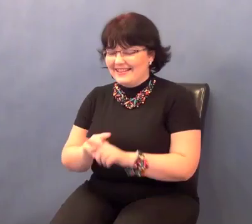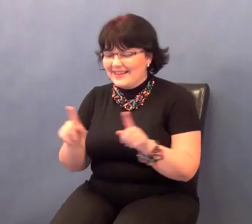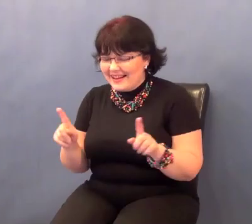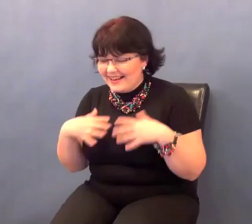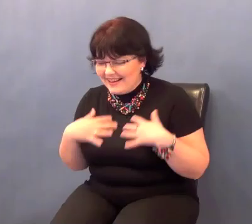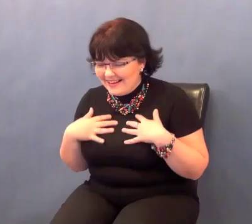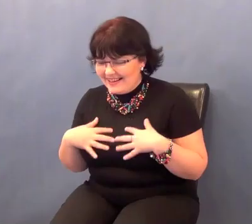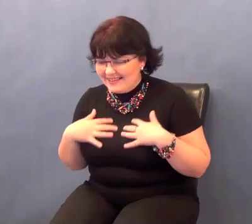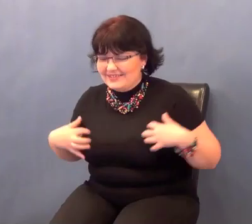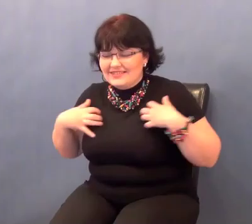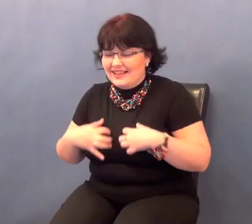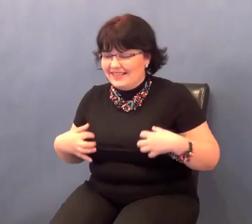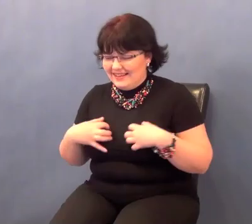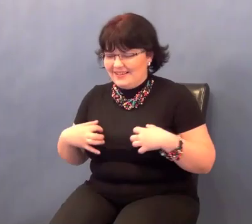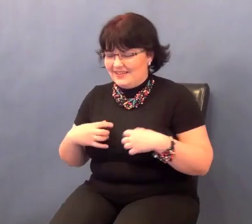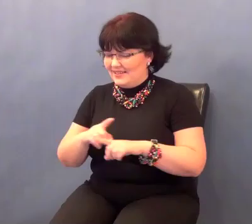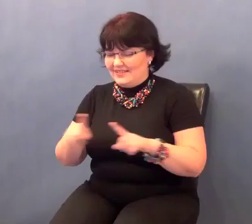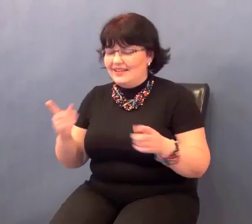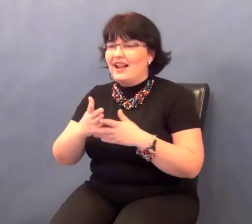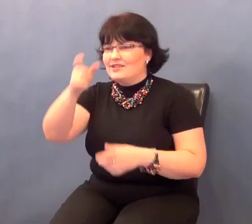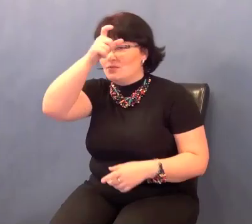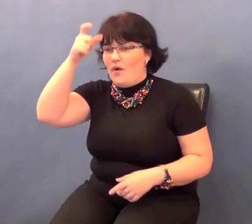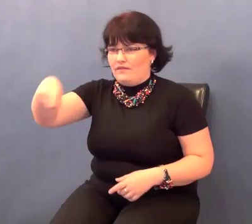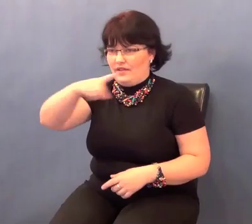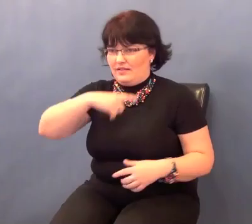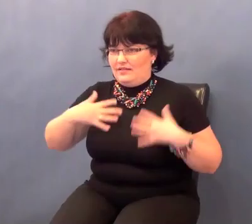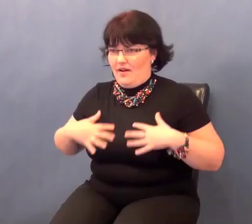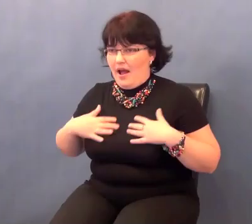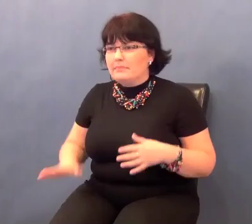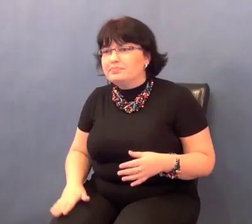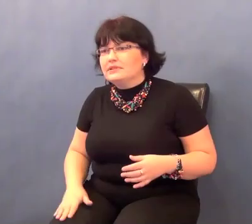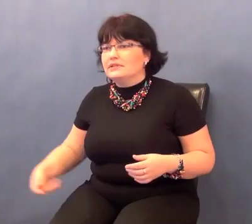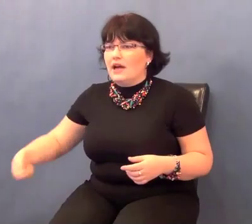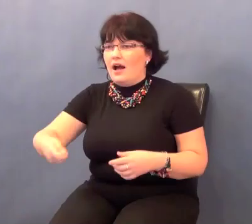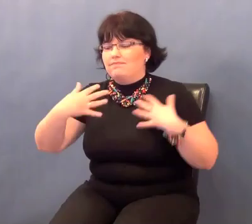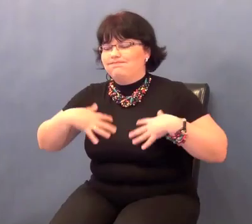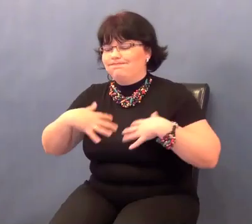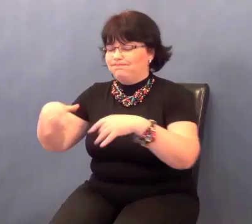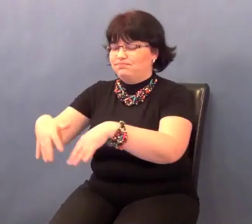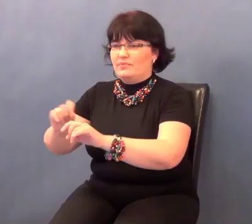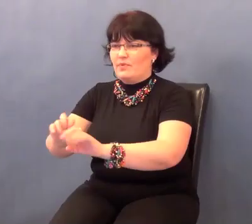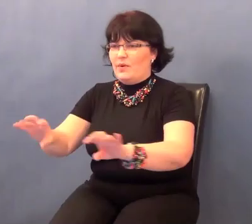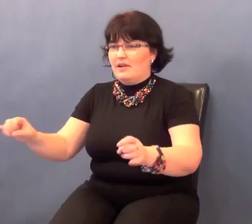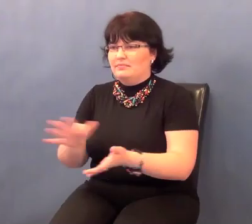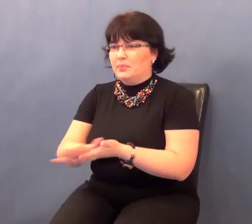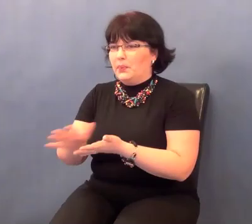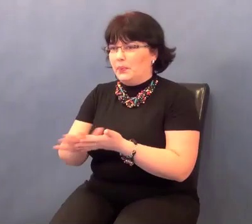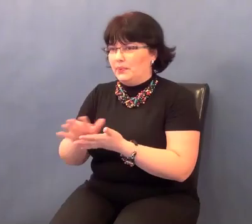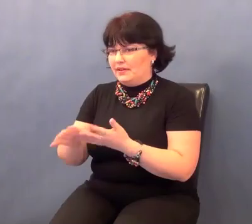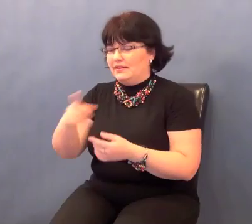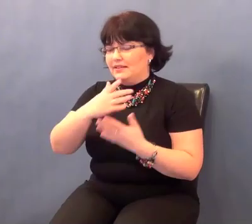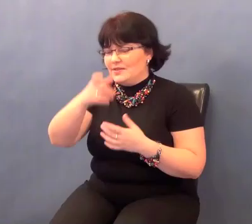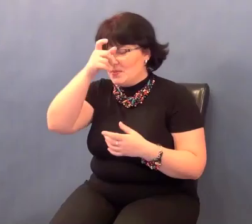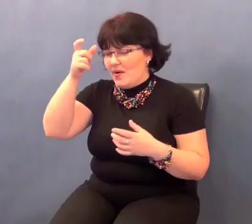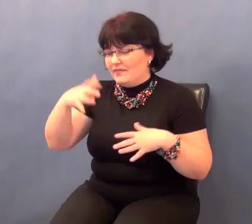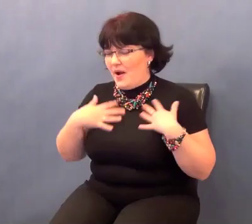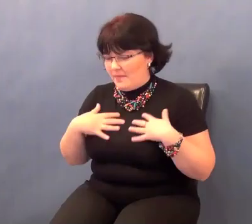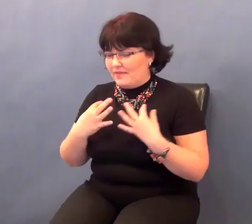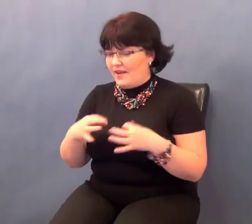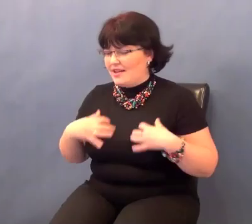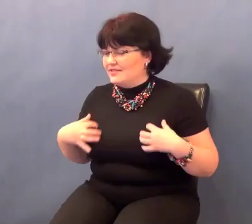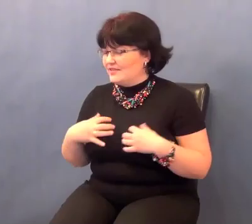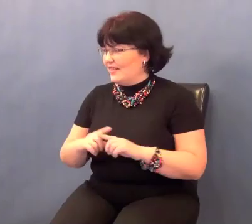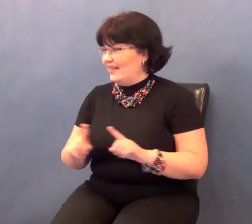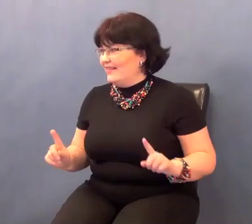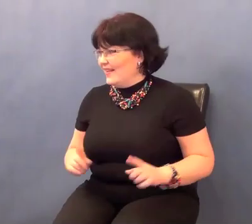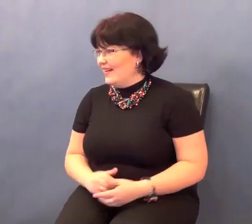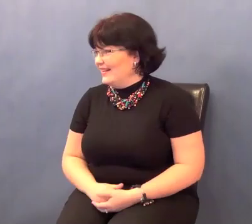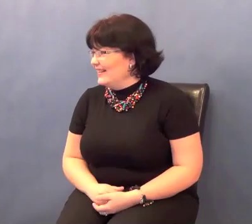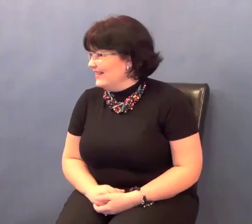Nie wolno myć zwierząt, to tylko dla ludzi, myć psa nie wolno, ponieważ roznosi zarazki i jest brudny, kąpiel jest tylko dla ludzi, a nie dla zwierząt.